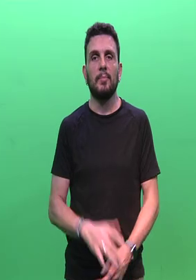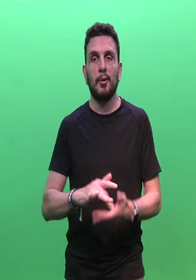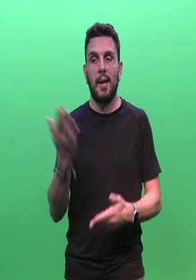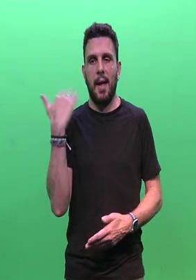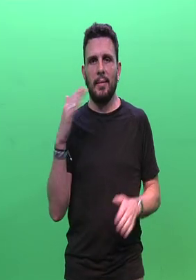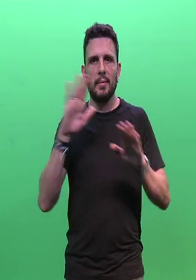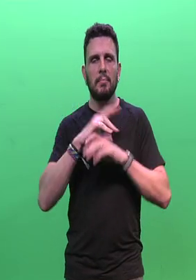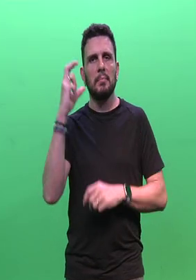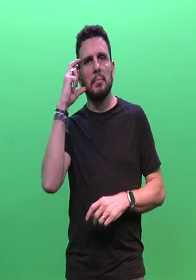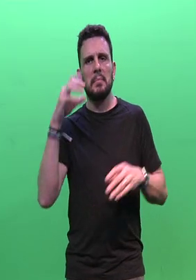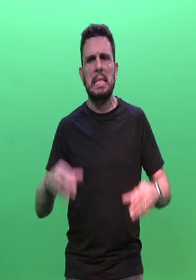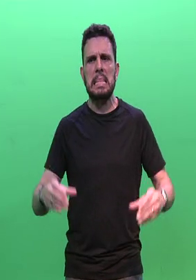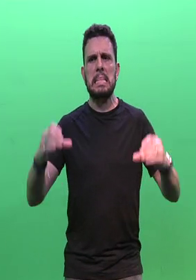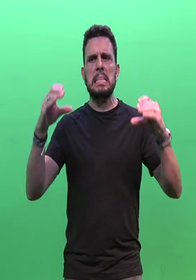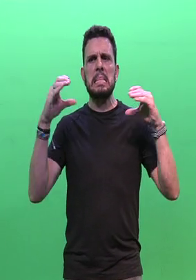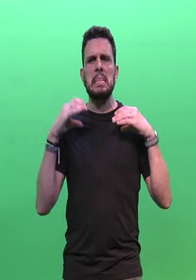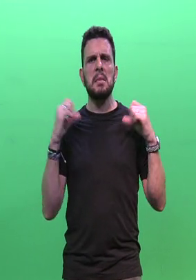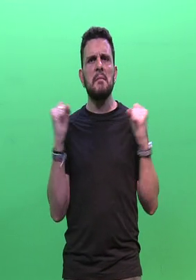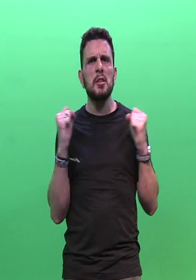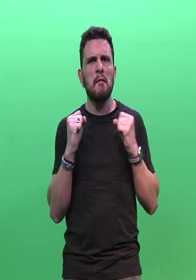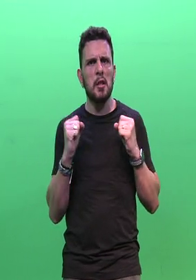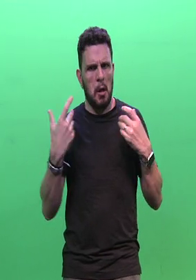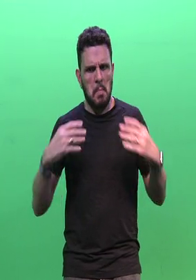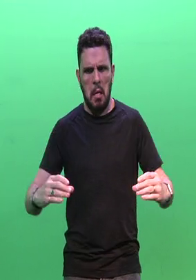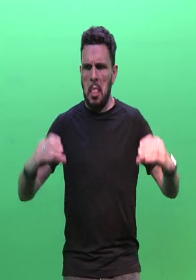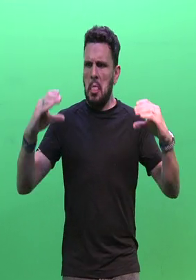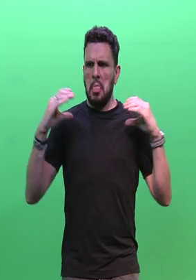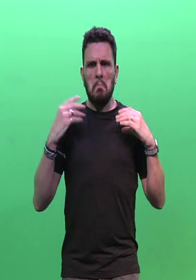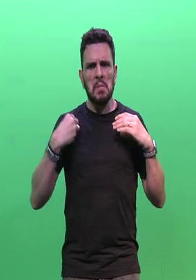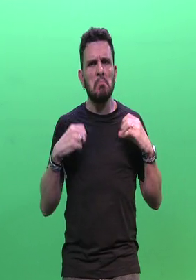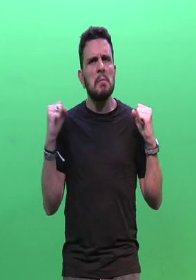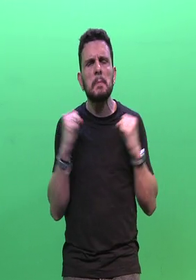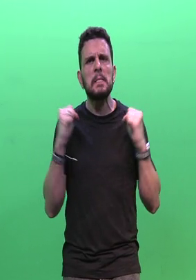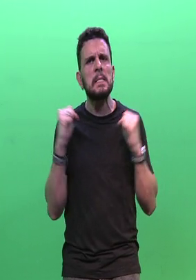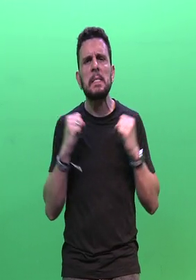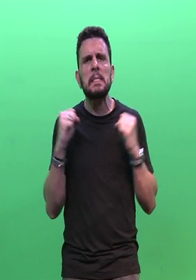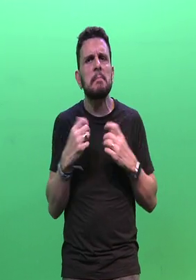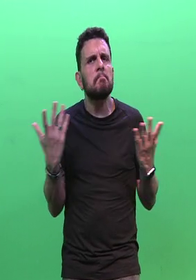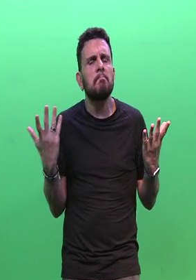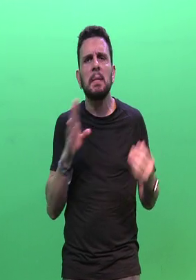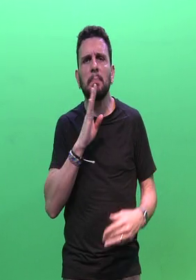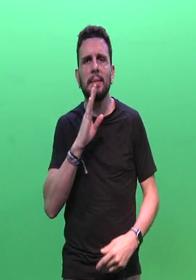Ahir a la nit em vaig tapar amb una manta molt gruixuda, però tenia molt de fred encara que estigués tapat, no sé què em passa.